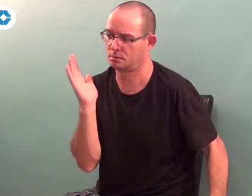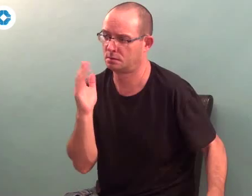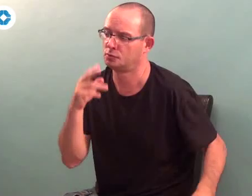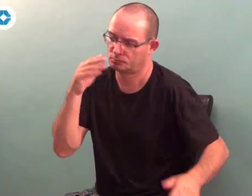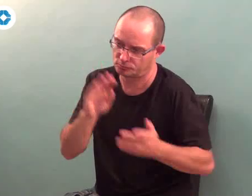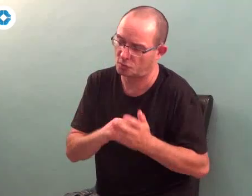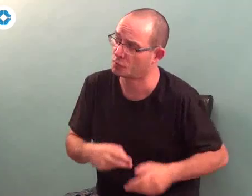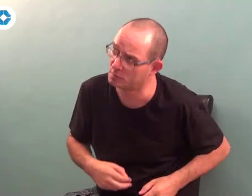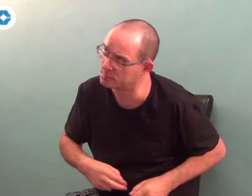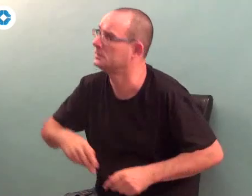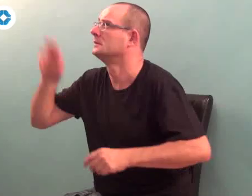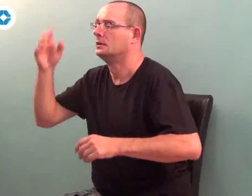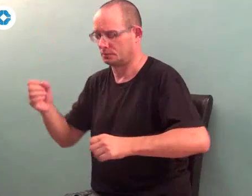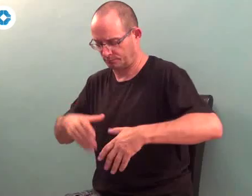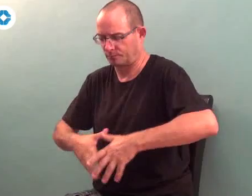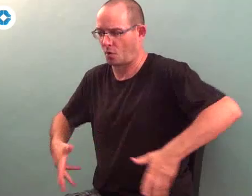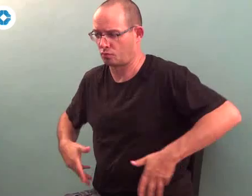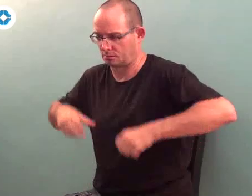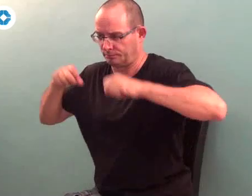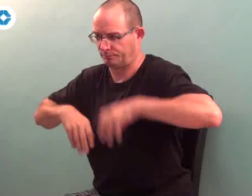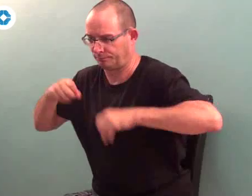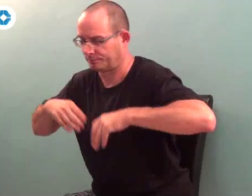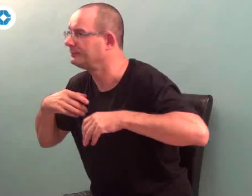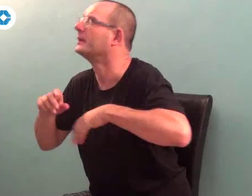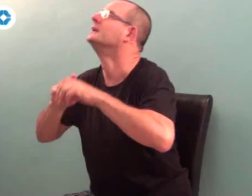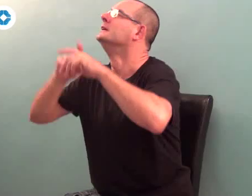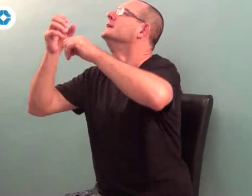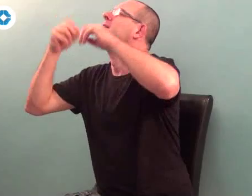Więc znów idzie na górę, zrywa gruszki i wkłada je do fartucha.